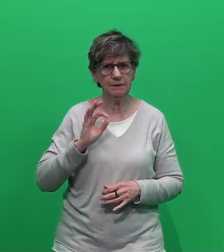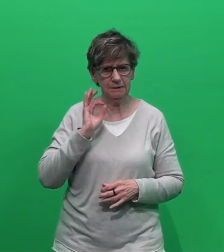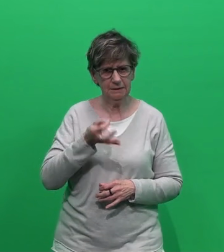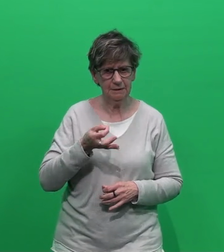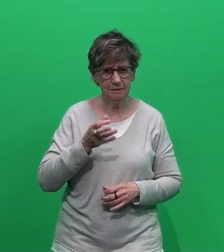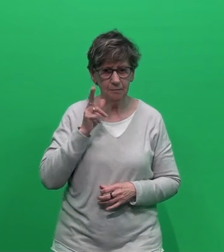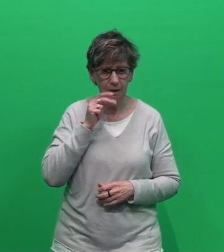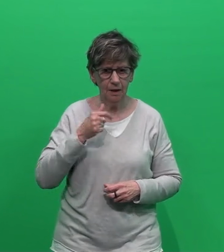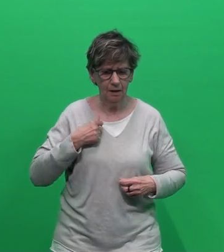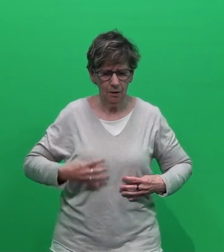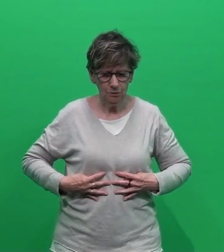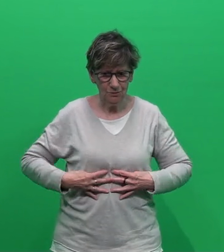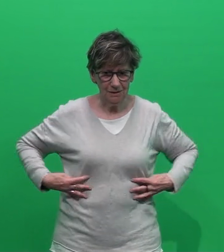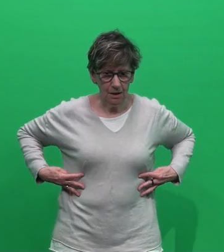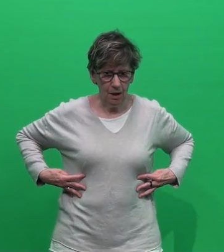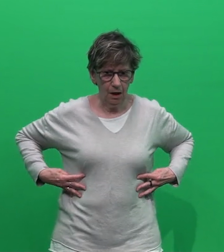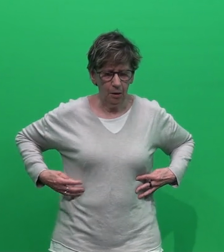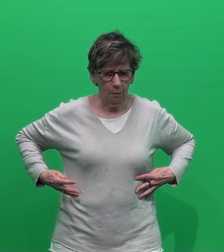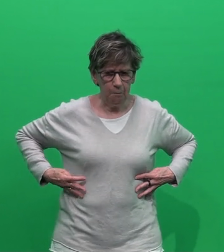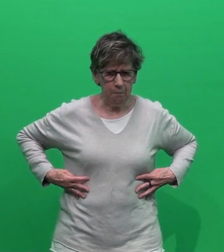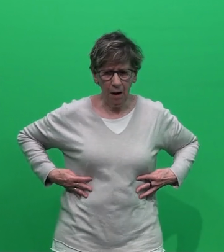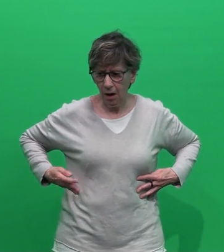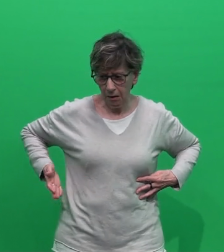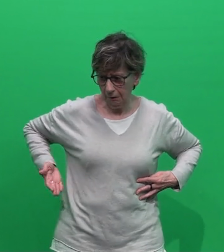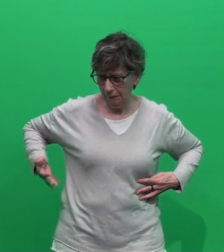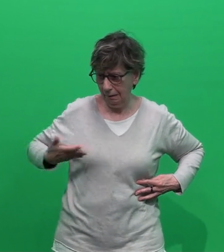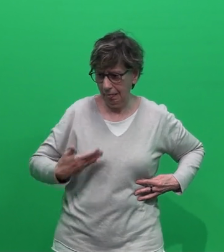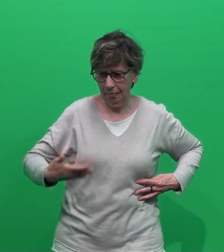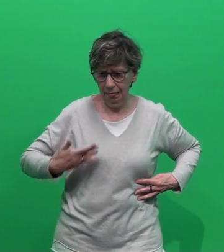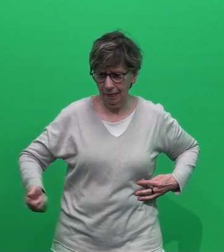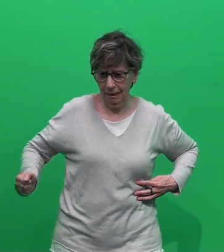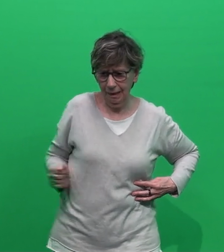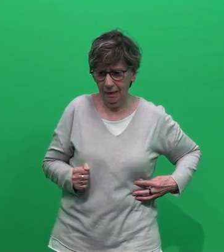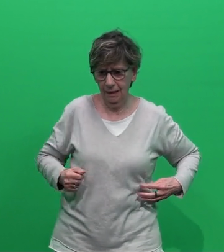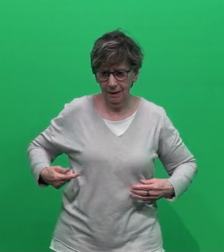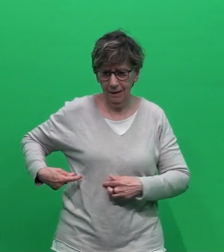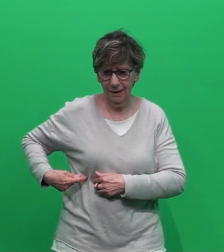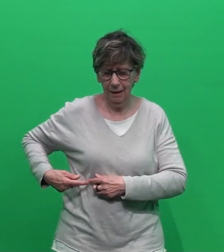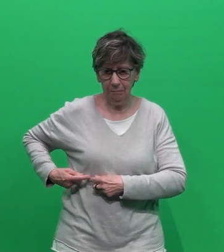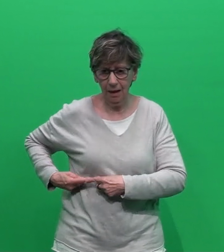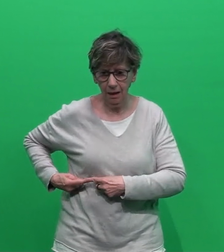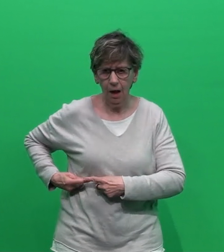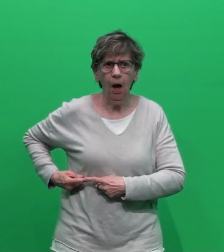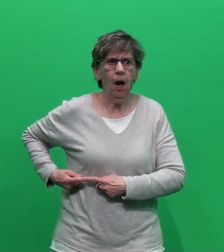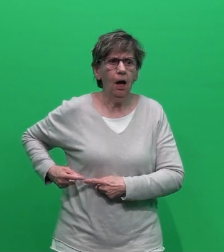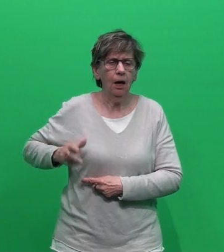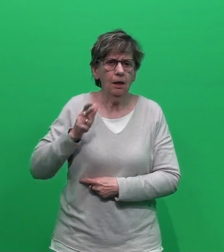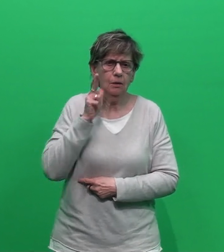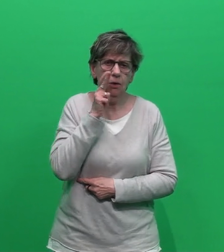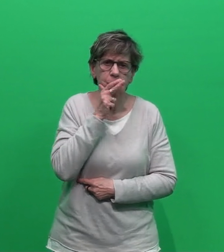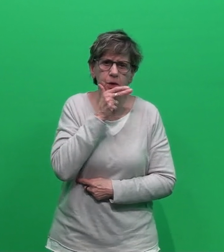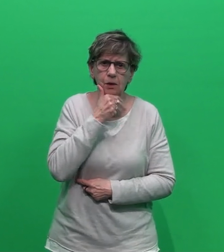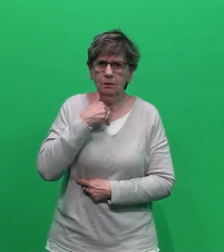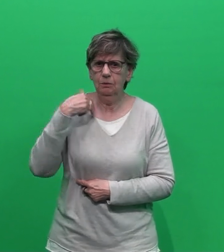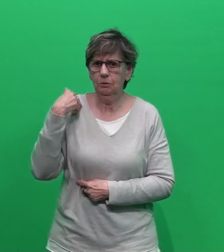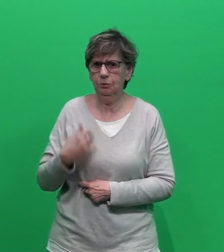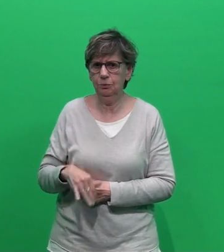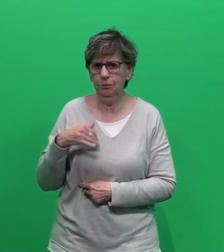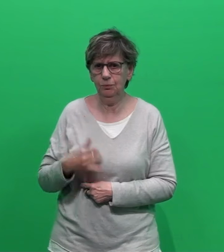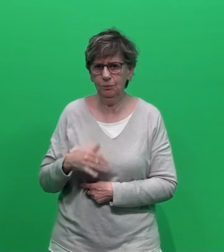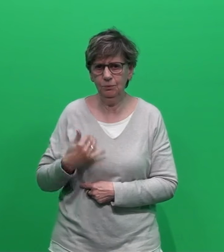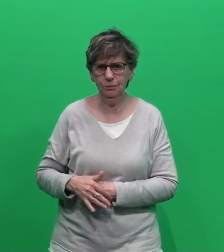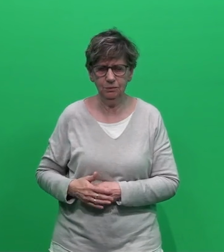Sí, em fa mal la zona de les costelles. Vaig rebre un cop a la part dreta que no era gaire fort, però que em va fer molt de mal a una de les costelles.